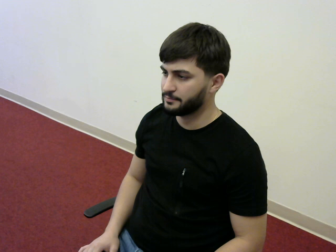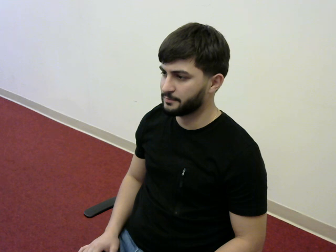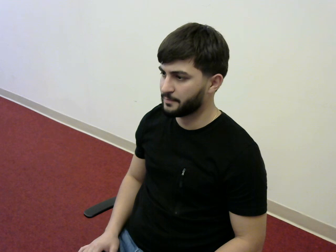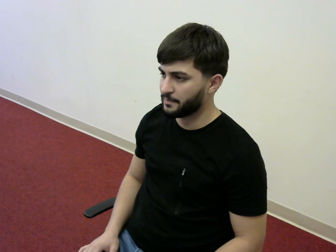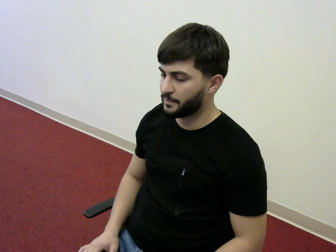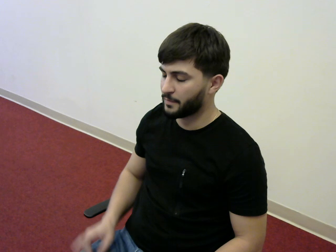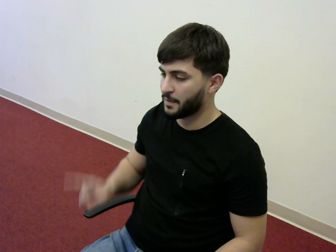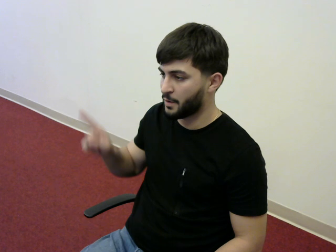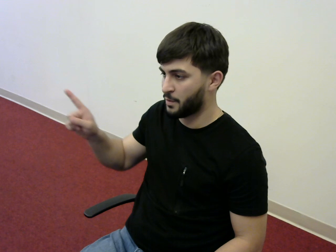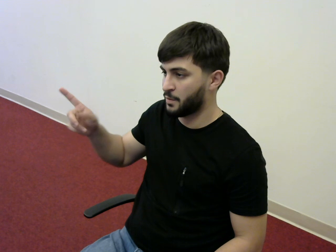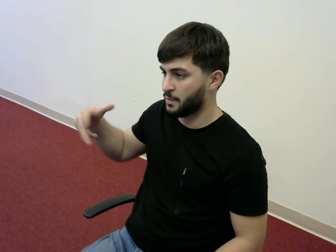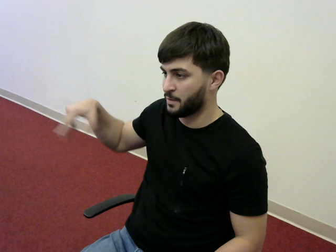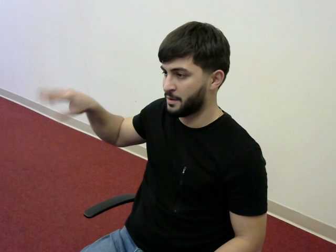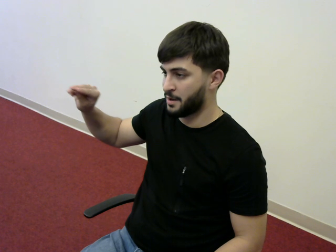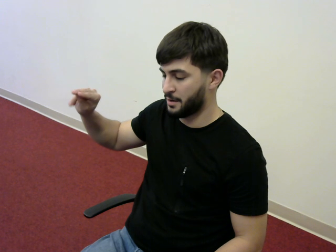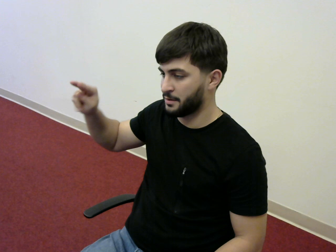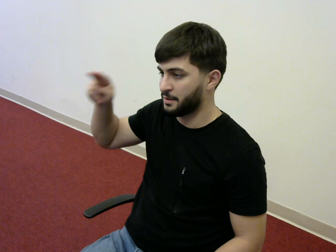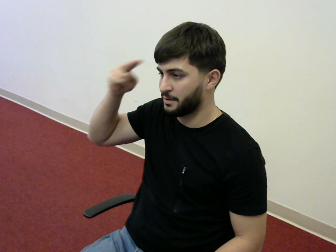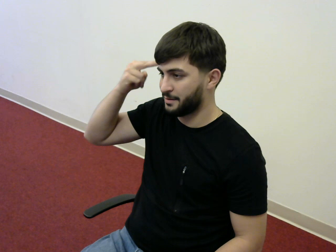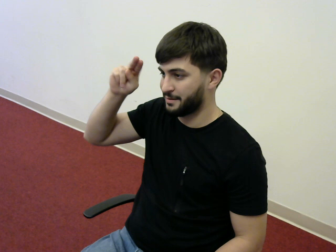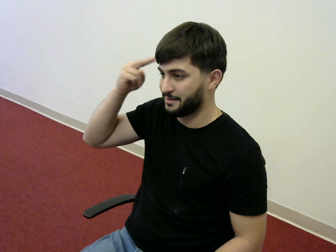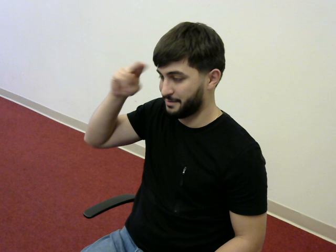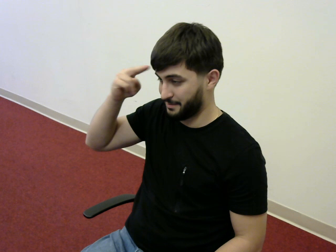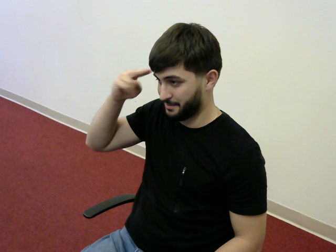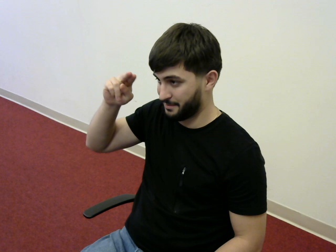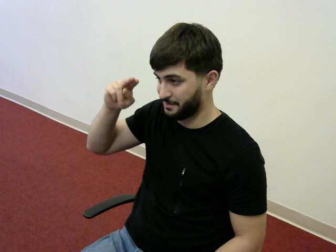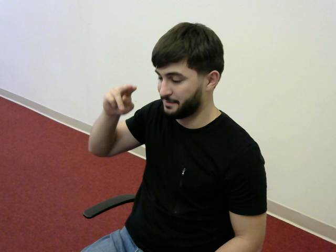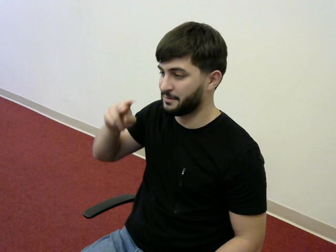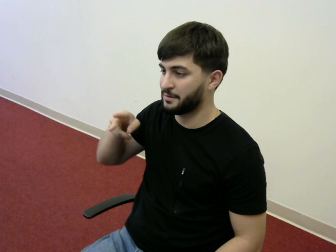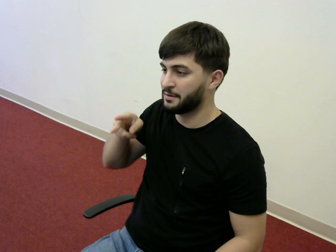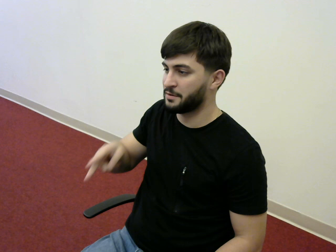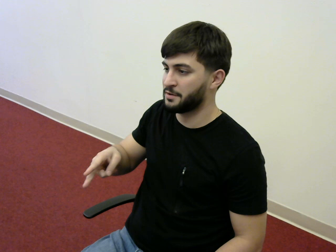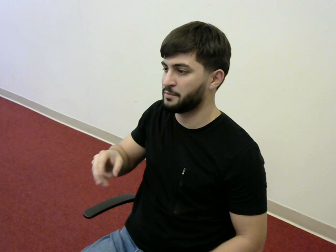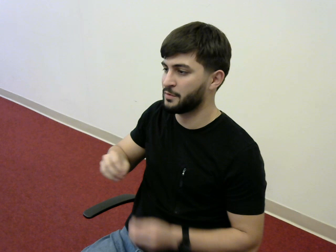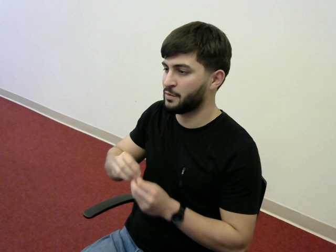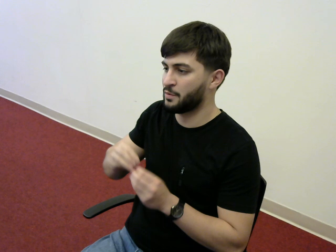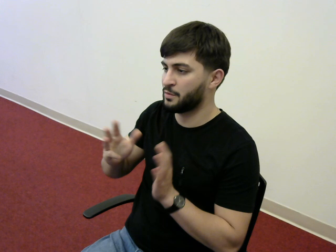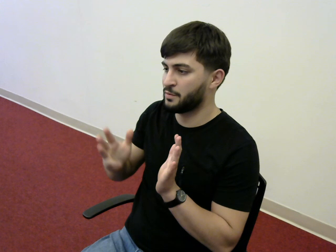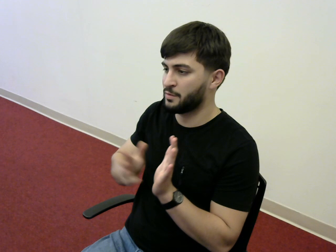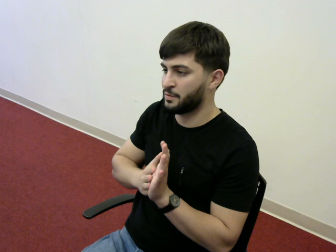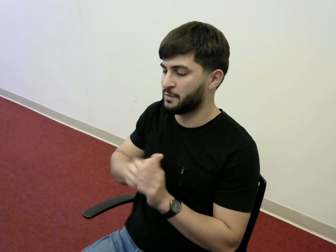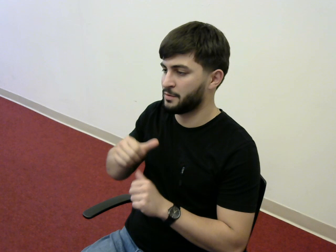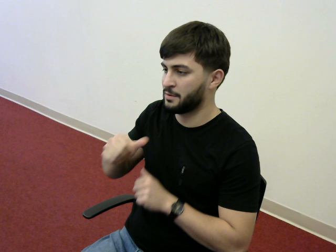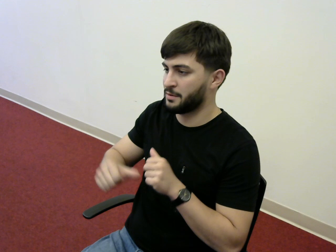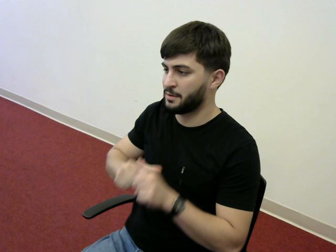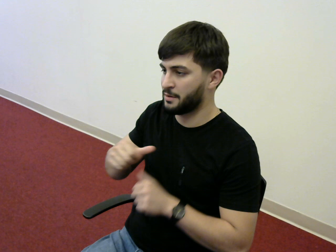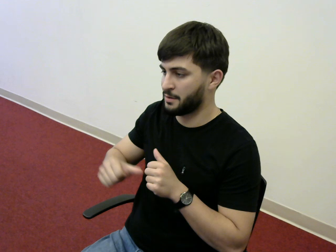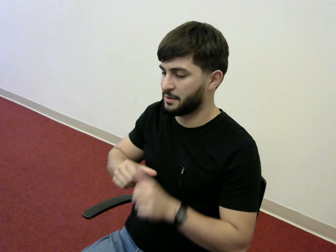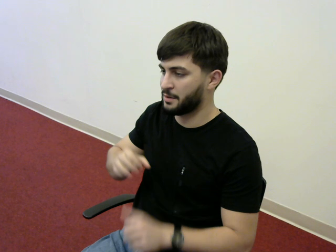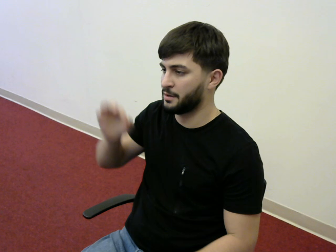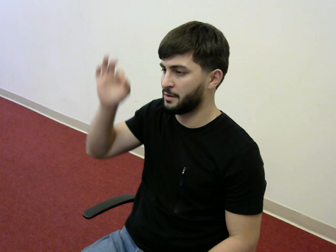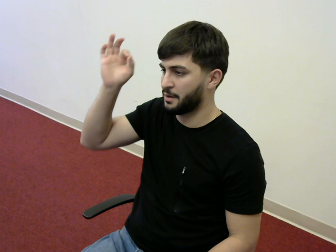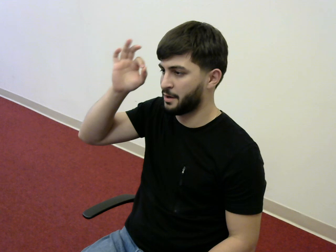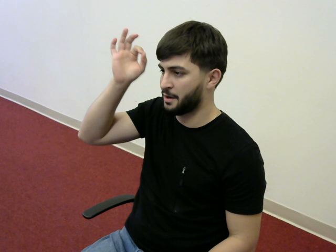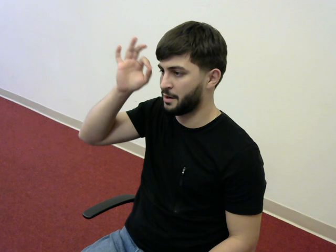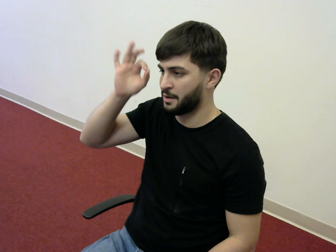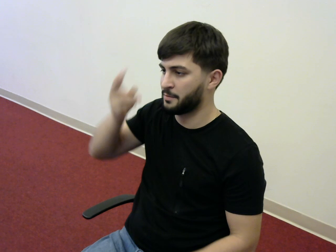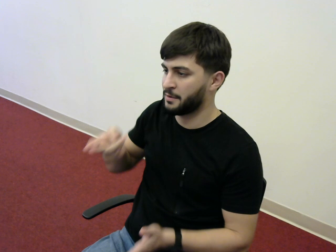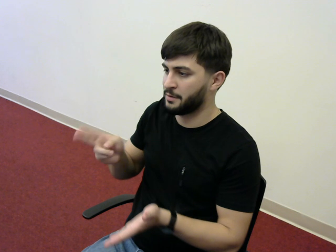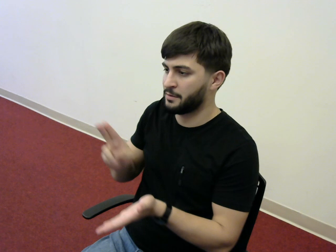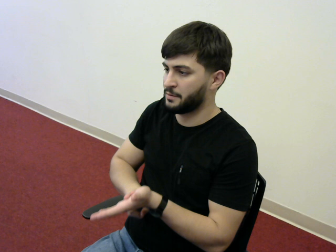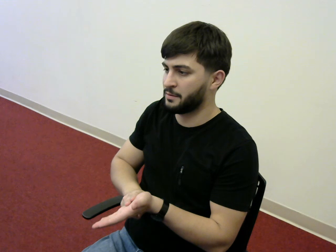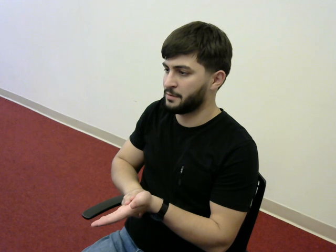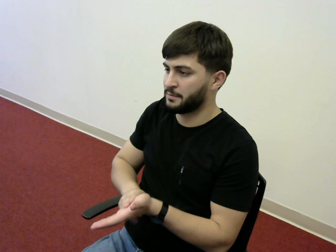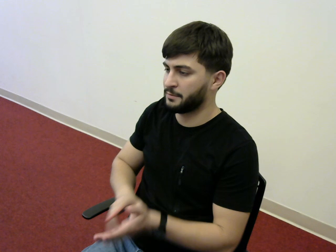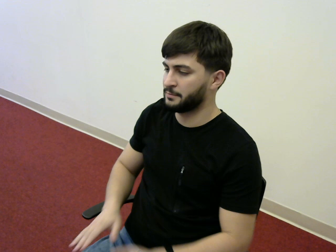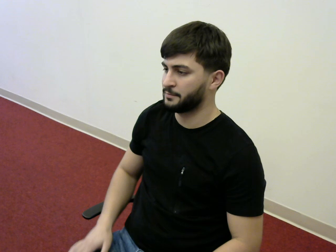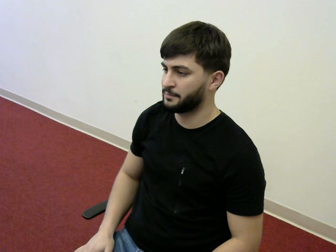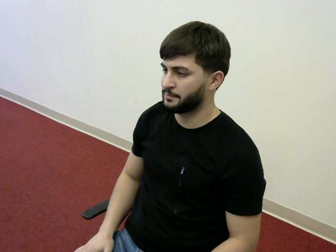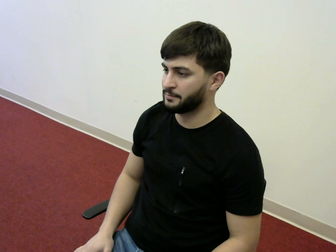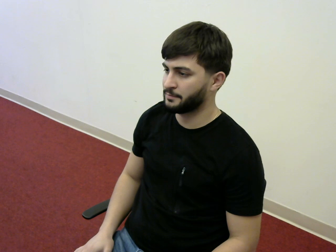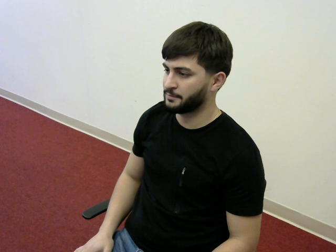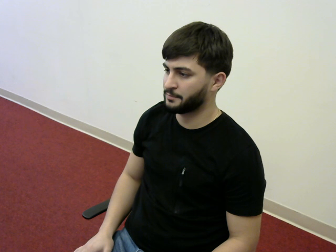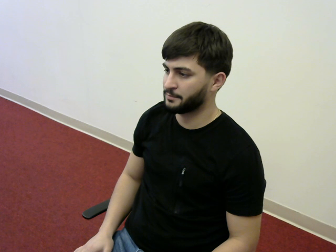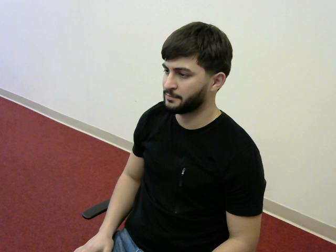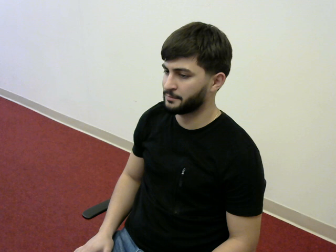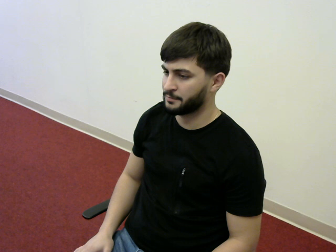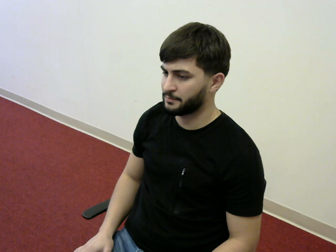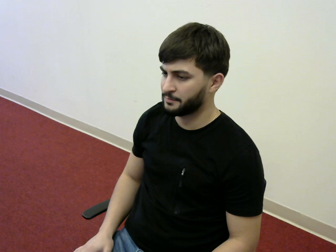Onların əmisi 2019-cu ildə Almaniyaya köçüb